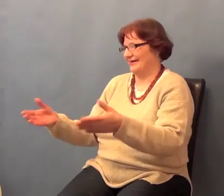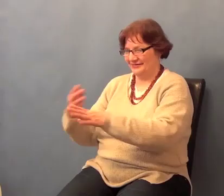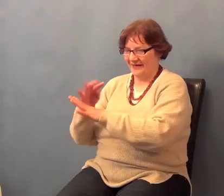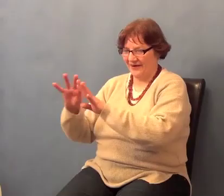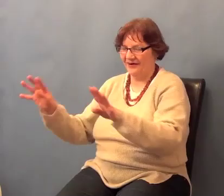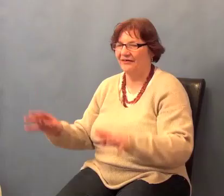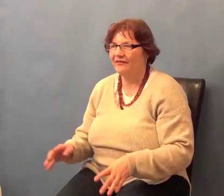Drzewo, płot.